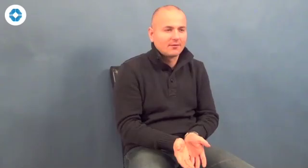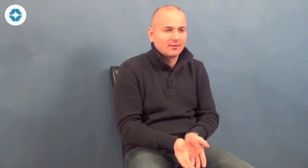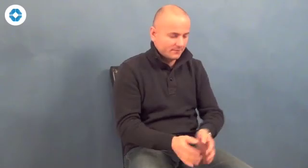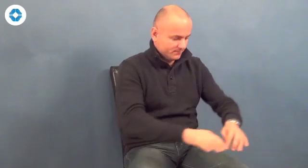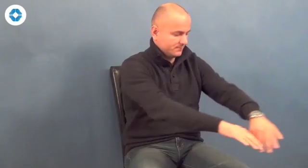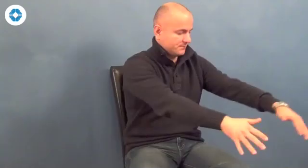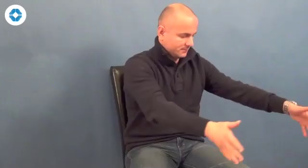Obok stoi drugi koszyk.